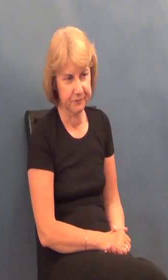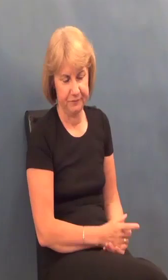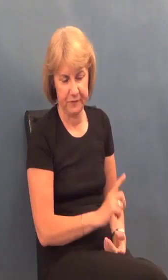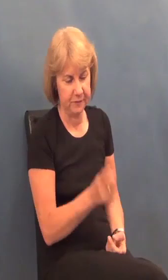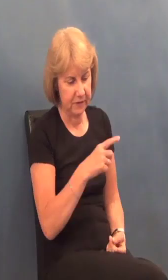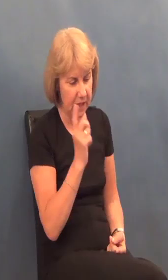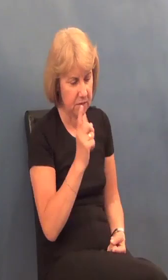Nie wolno tego, jest zakaz.